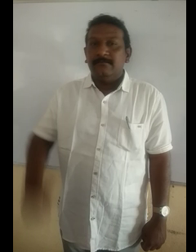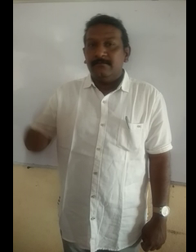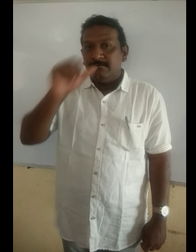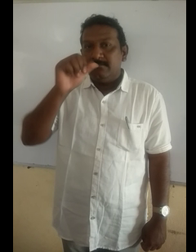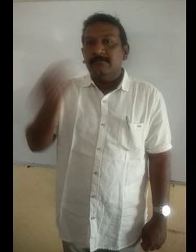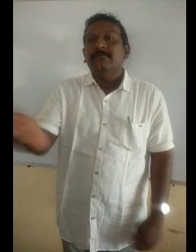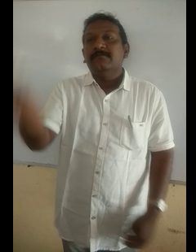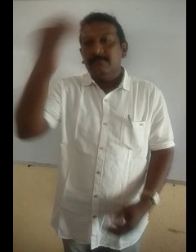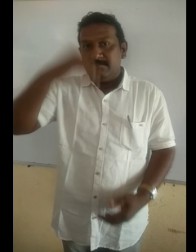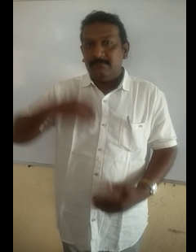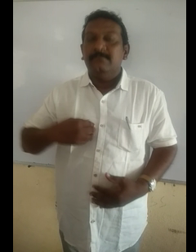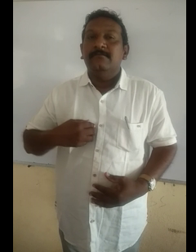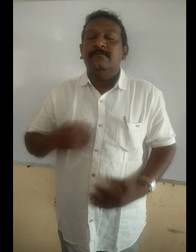bring water for me